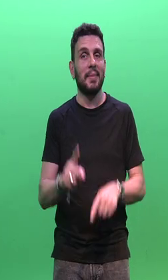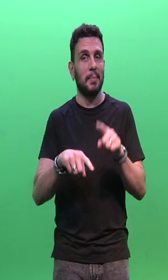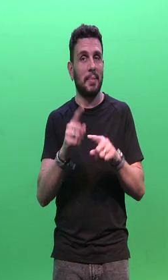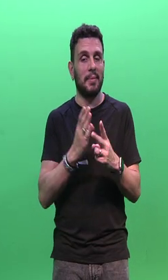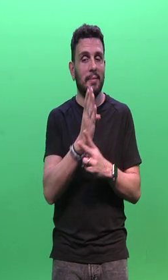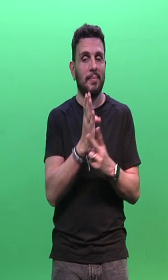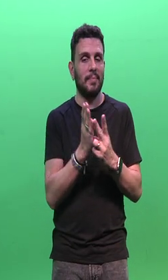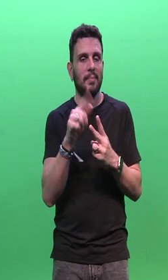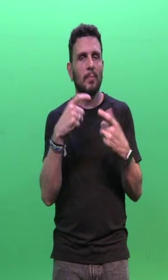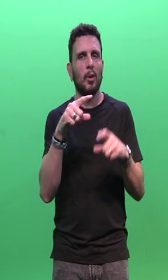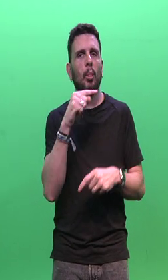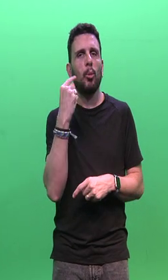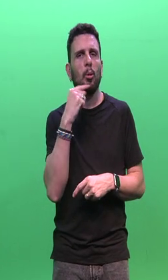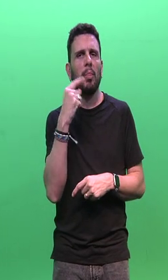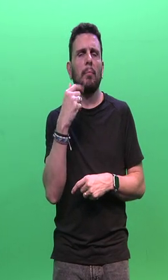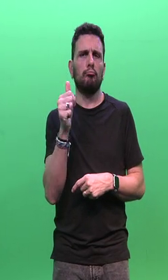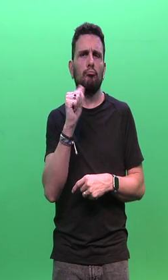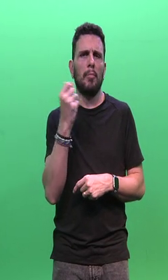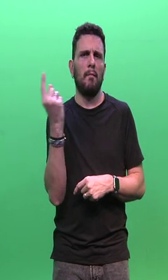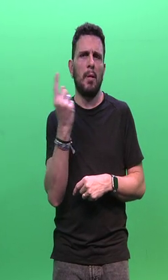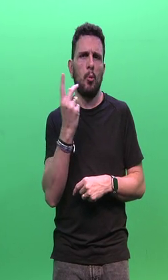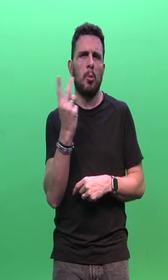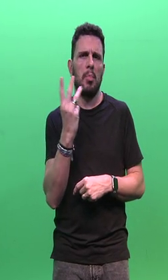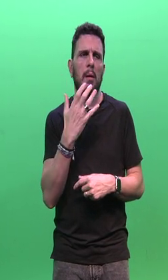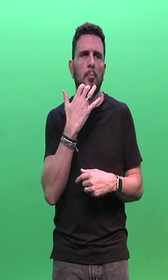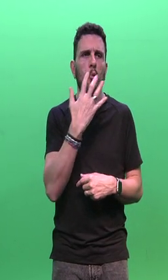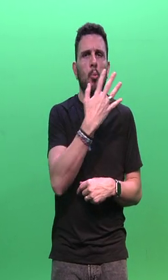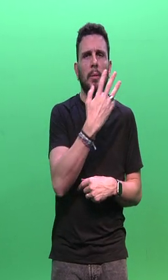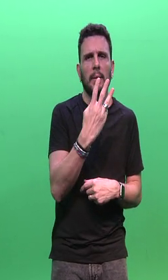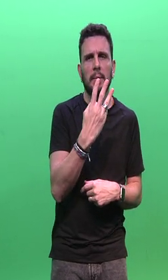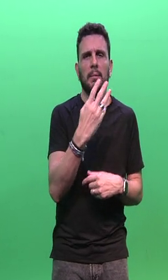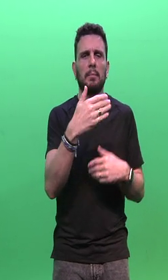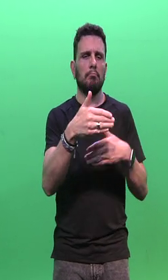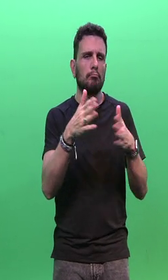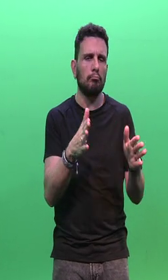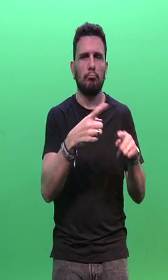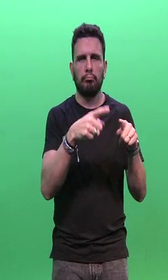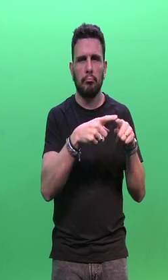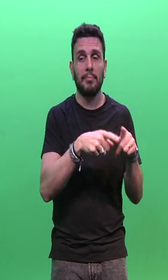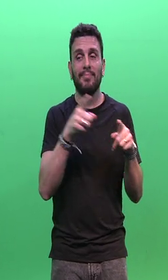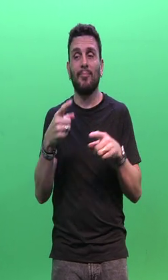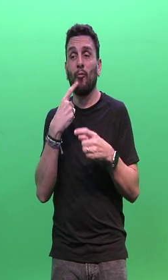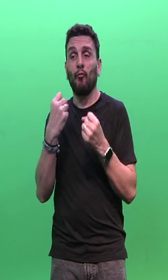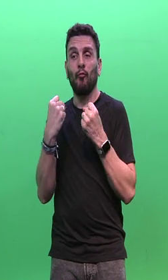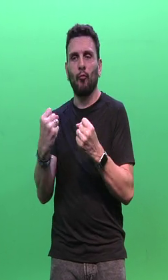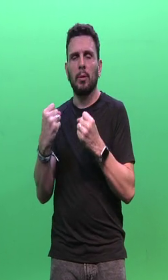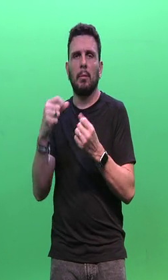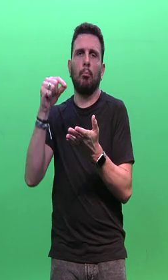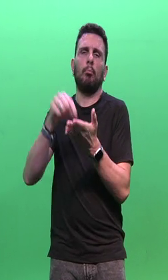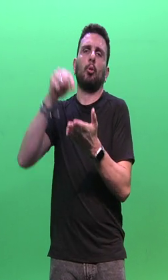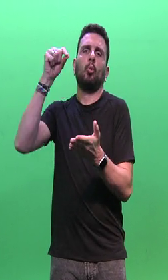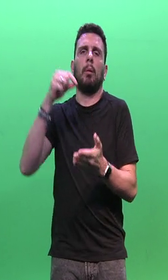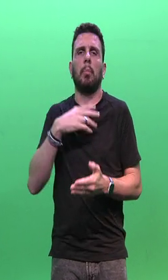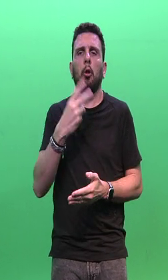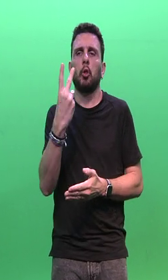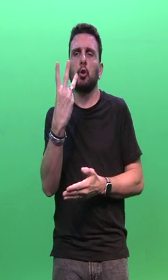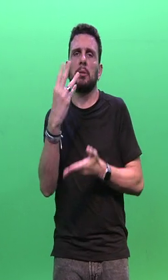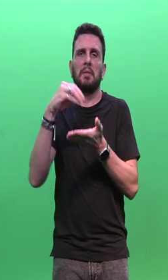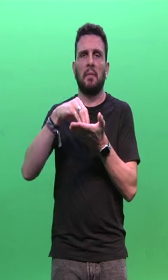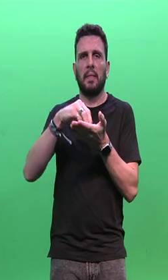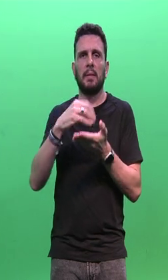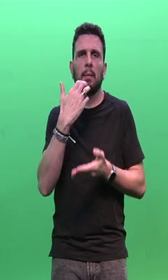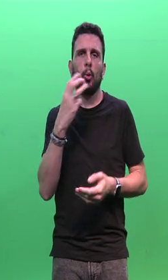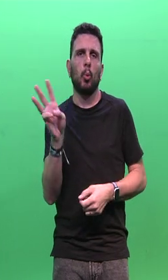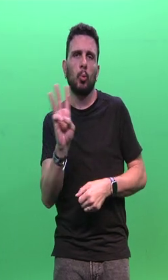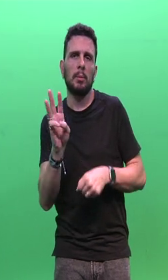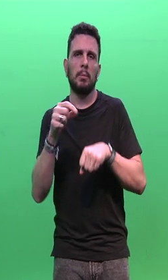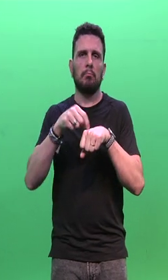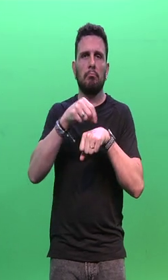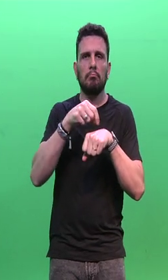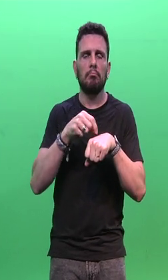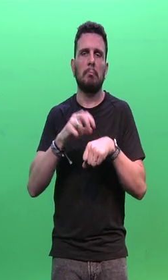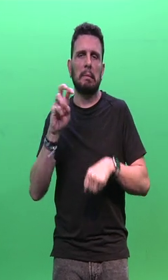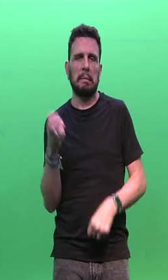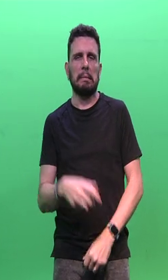Depèn de la situació, és la beguda és dolça puc beure més, per exemple: Quaranta-tres, Cointreau, entre d'altres. En canvi, si la beguda és forta, bec més puntualment, una o dues vegades, per exemple: whisky i conyac entre d'altres.